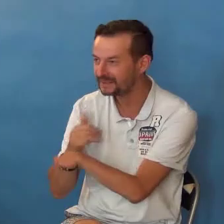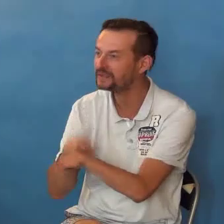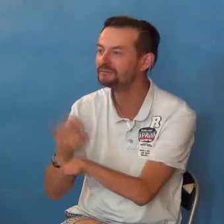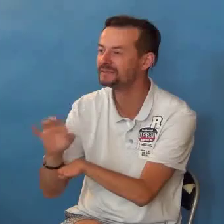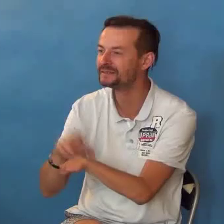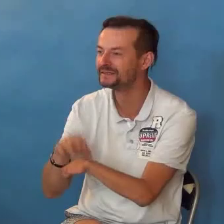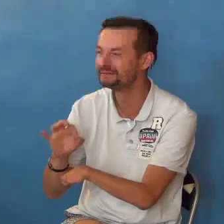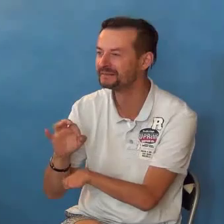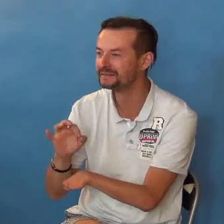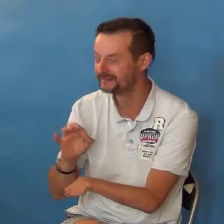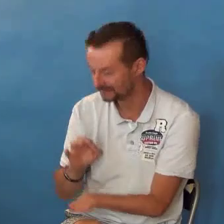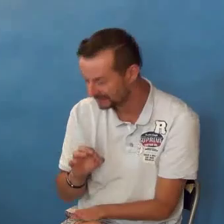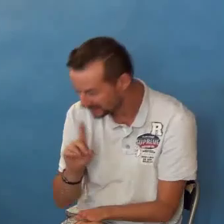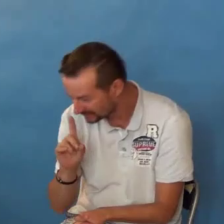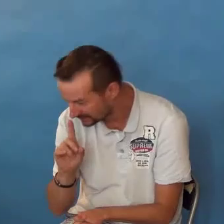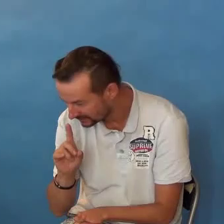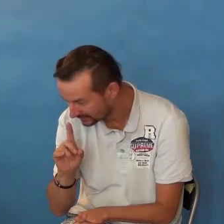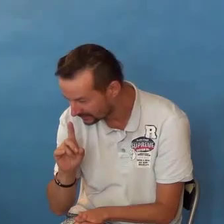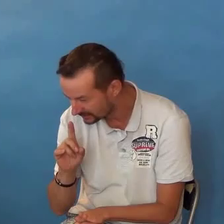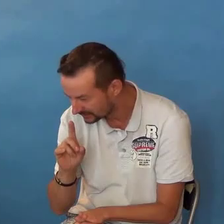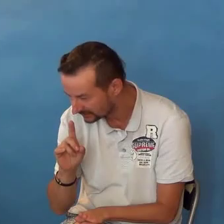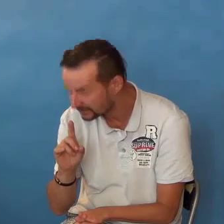Kiedy dokładnie masz wolny czas?